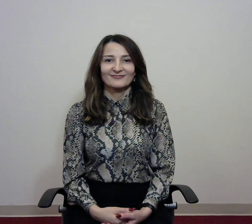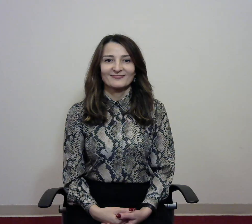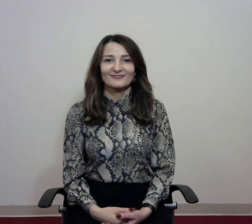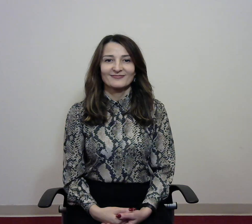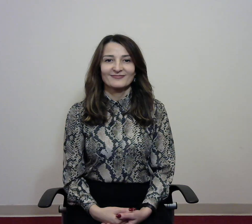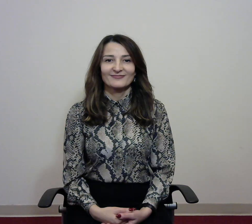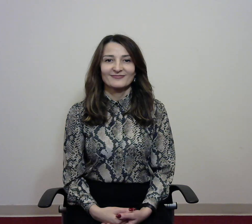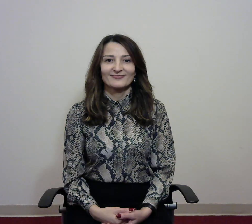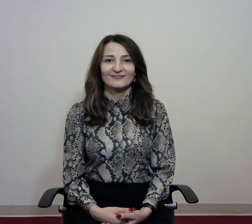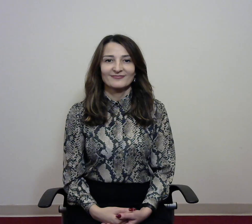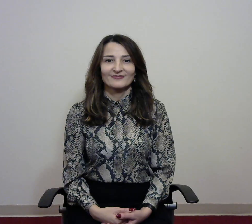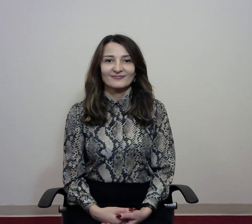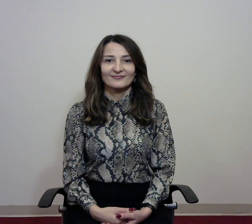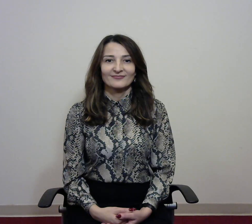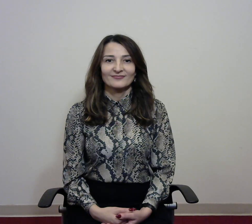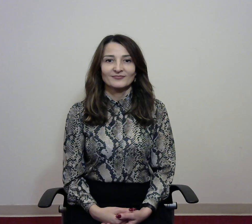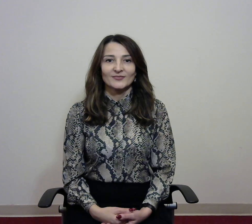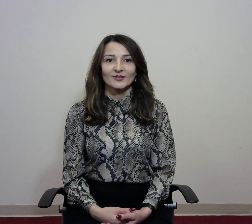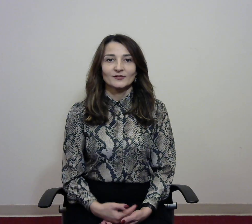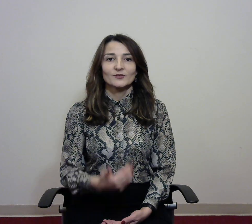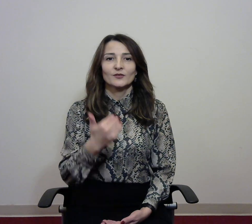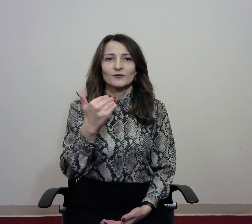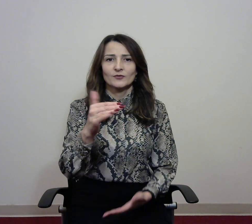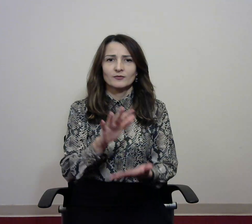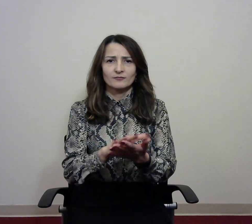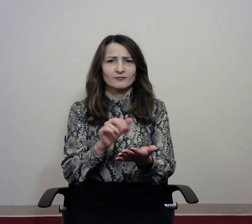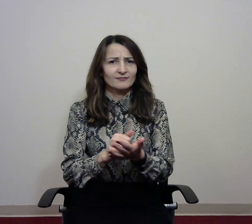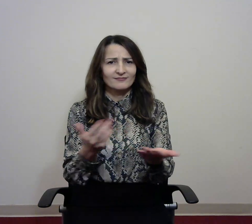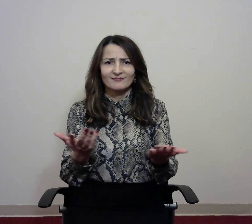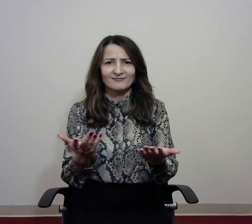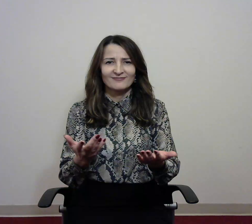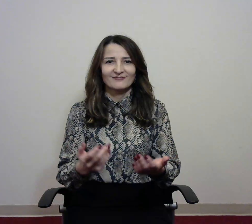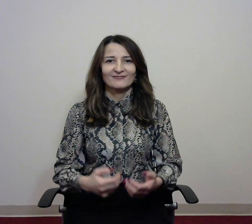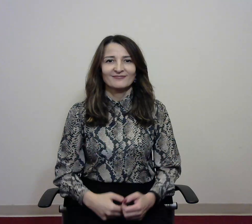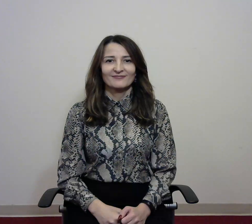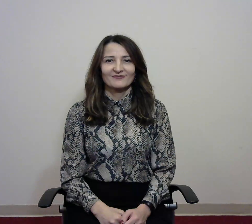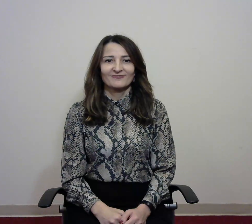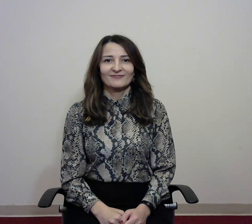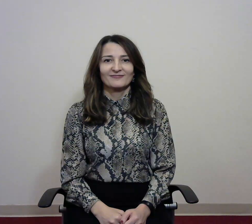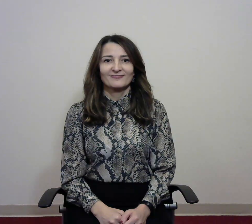Sənin ləqəbin nədir?